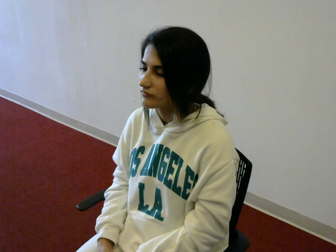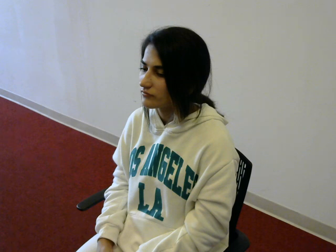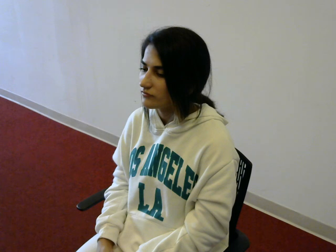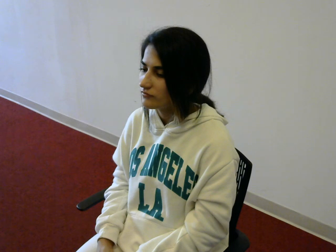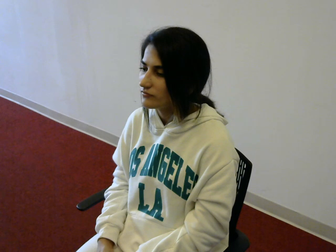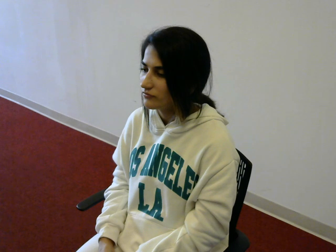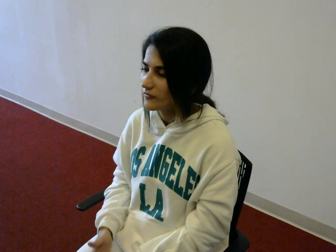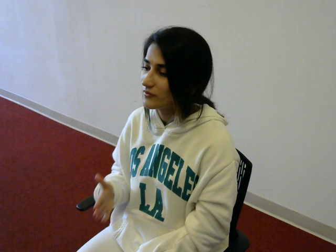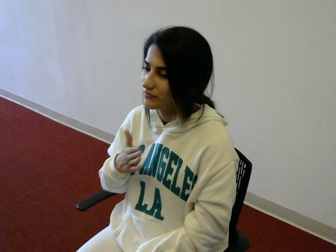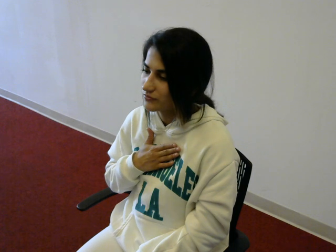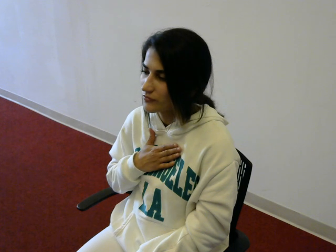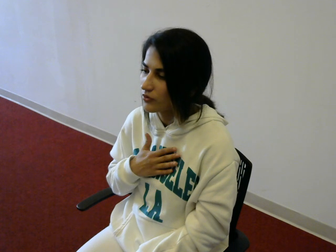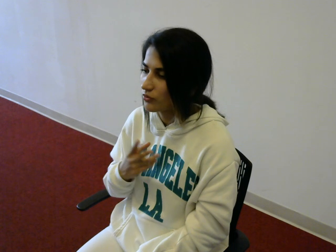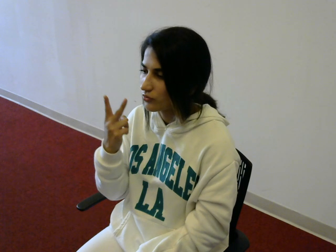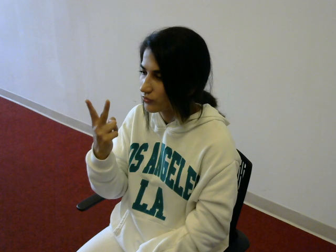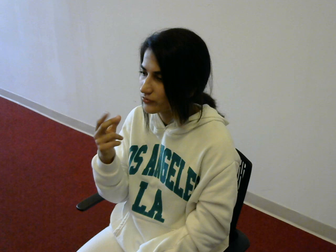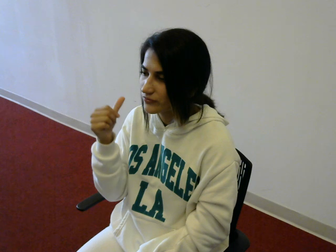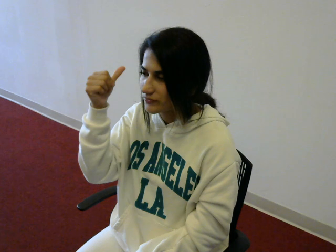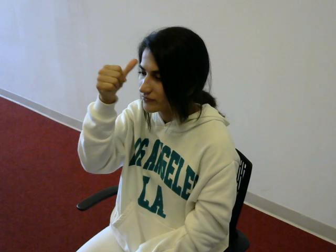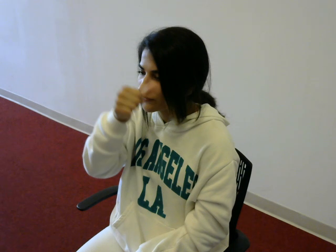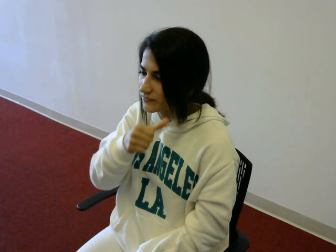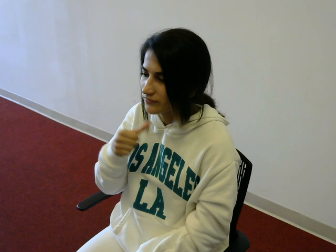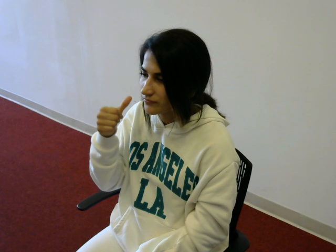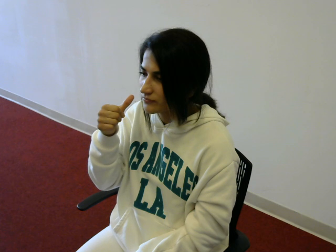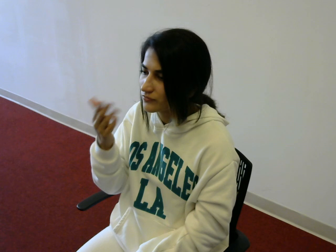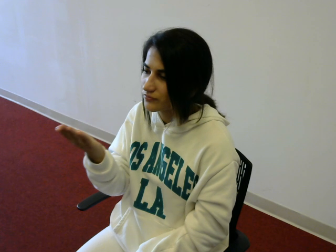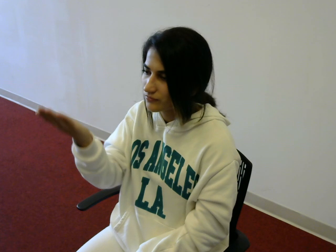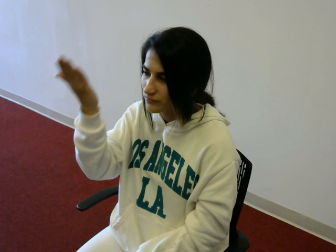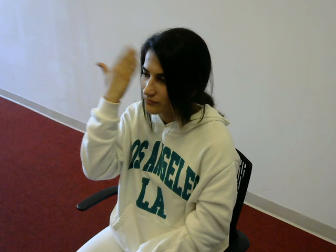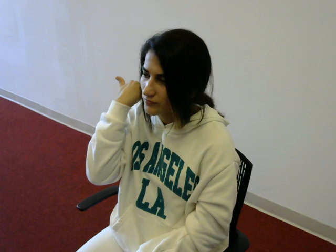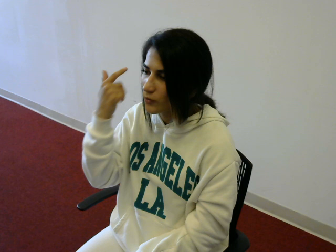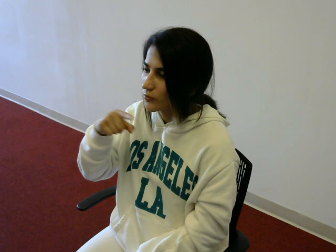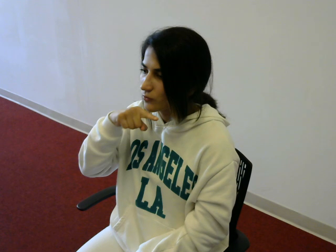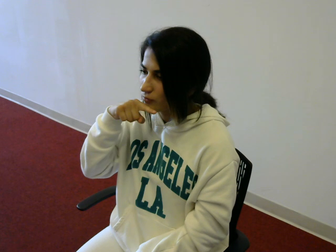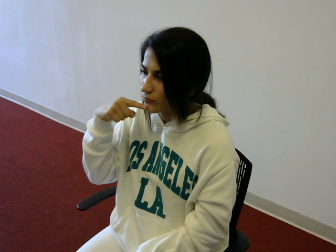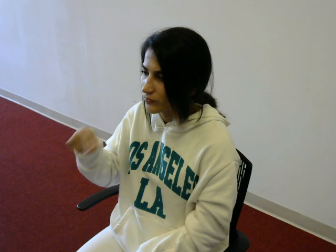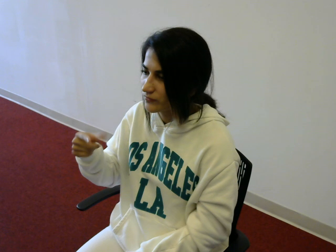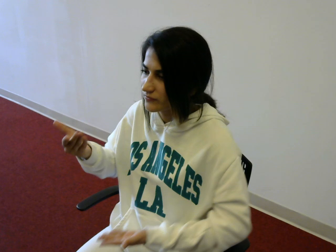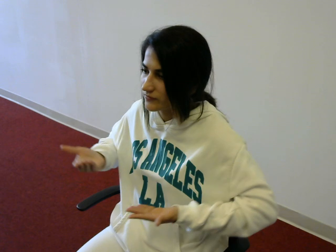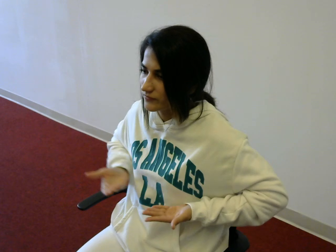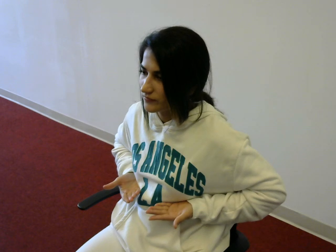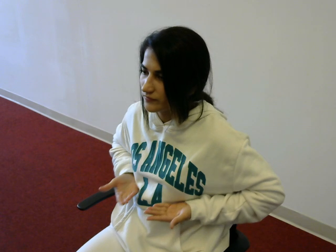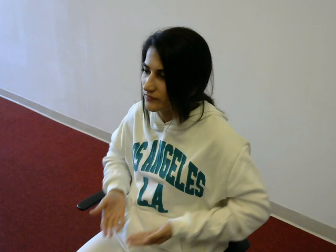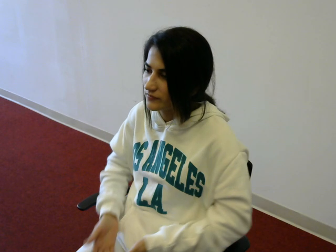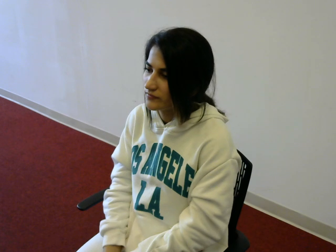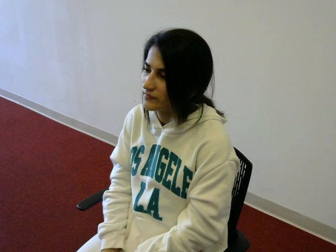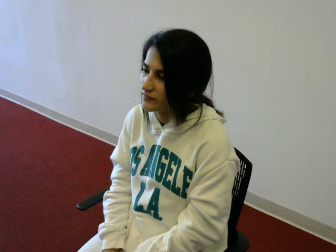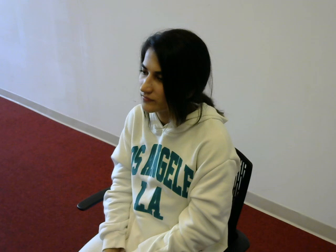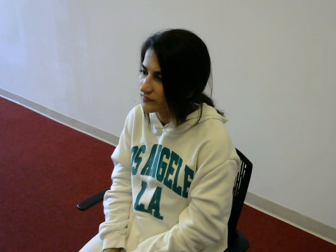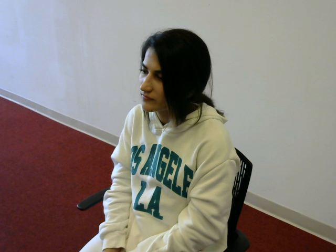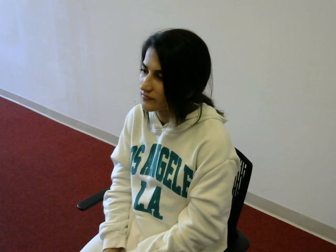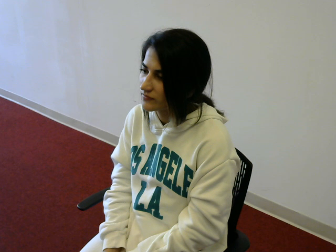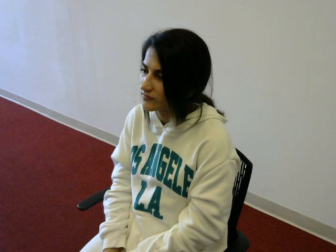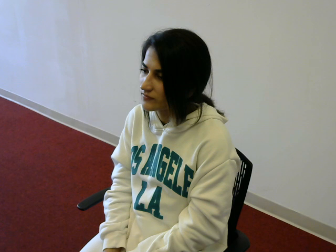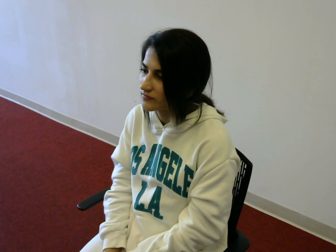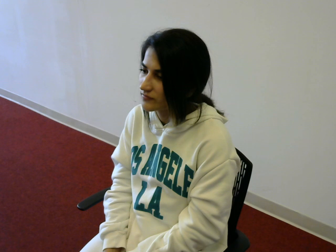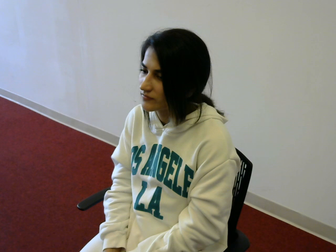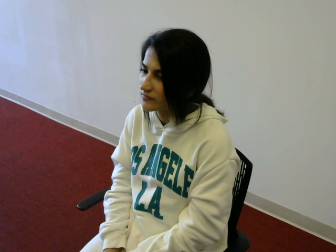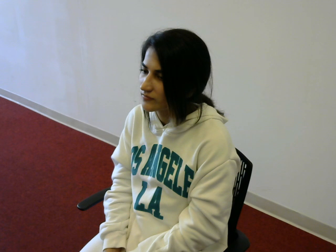Mən iki il öncə Rusiyada yaşayırdım